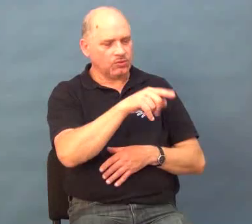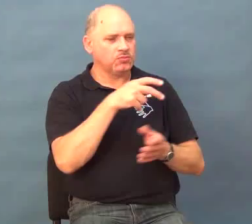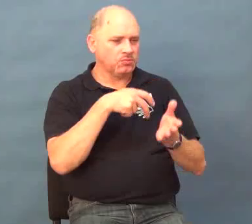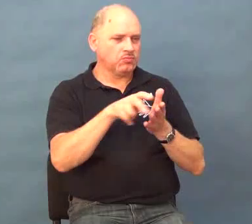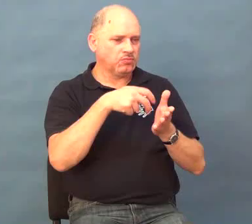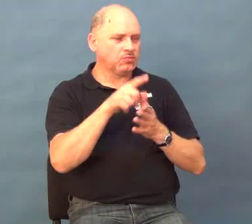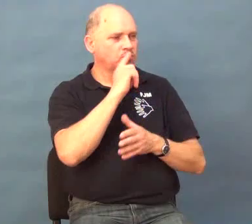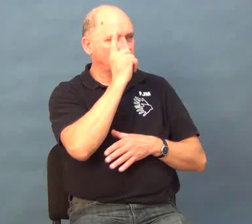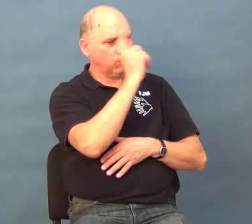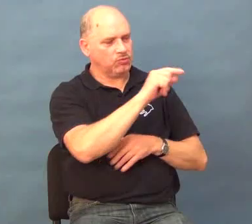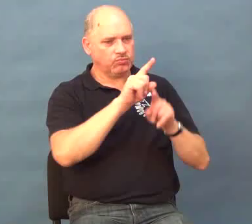Chłopcy idą dalej.